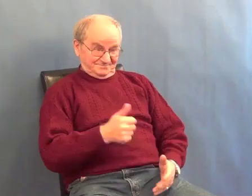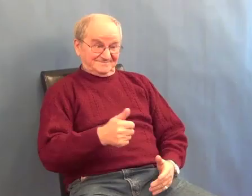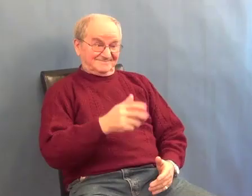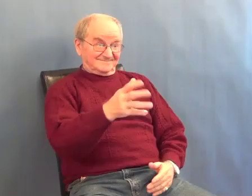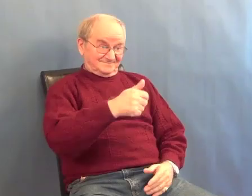Super.